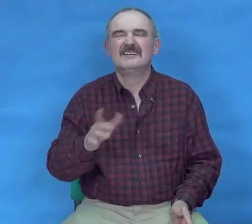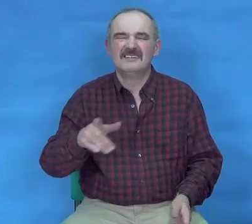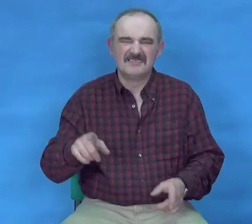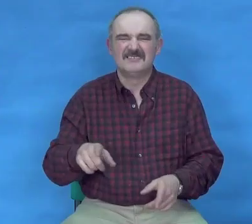Nie.